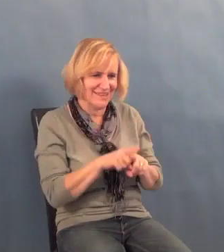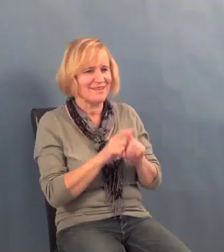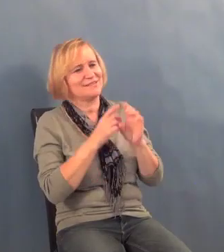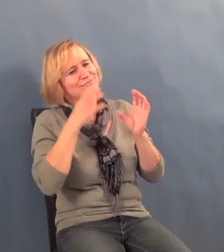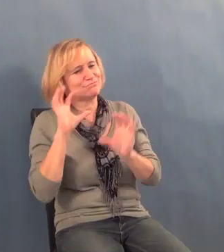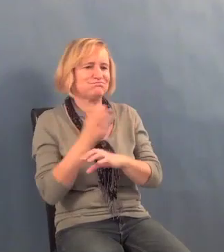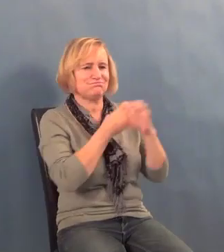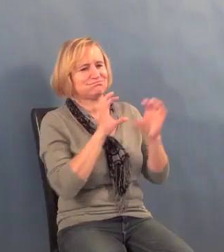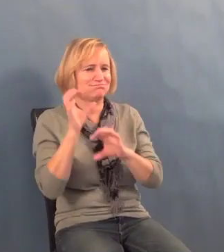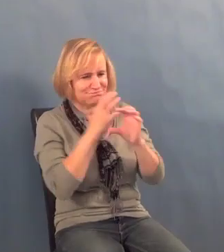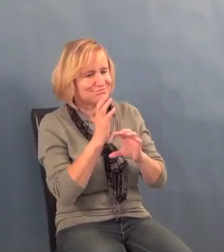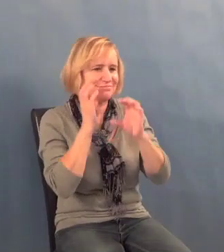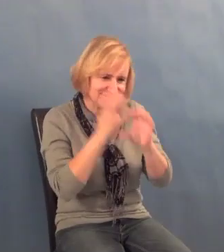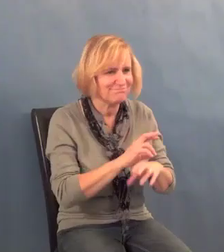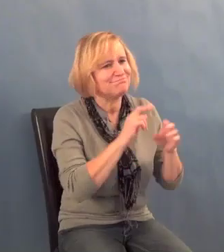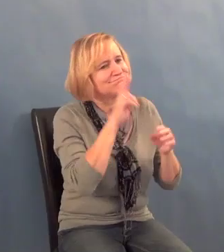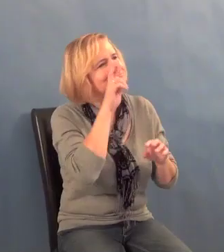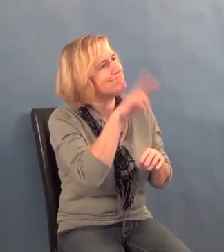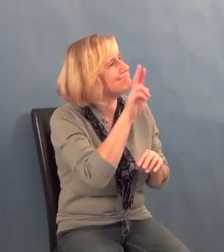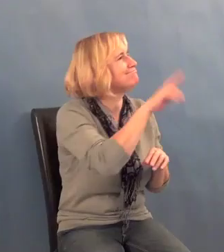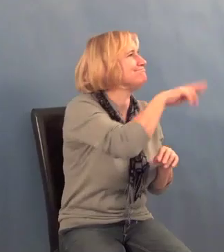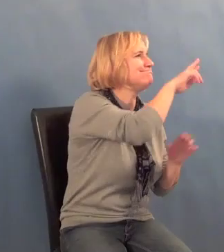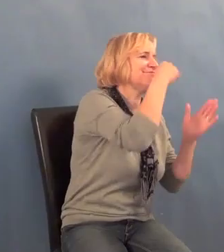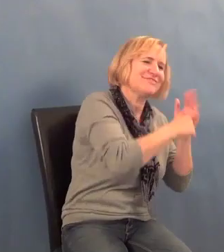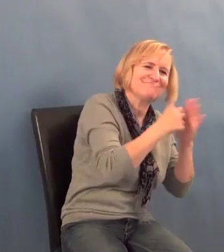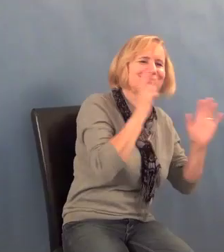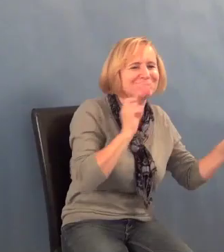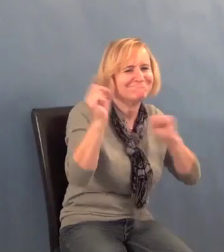Jadą sobie na wycieczkę, pozwiedzać, głuche osoby gadają.